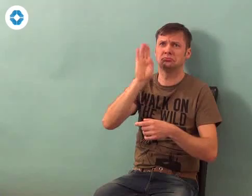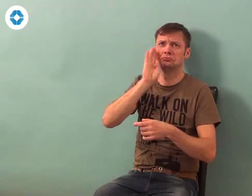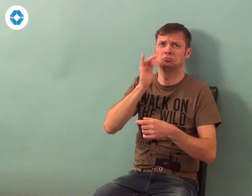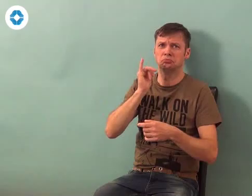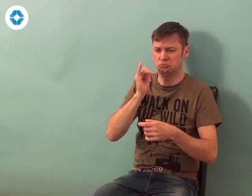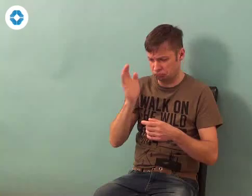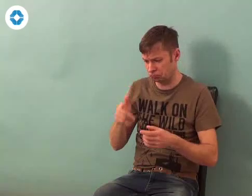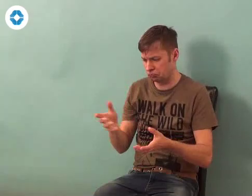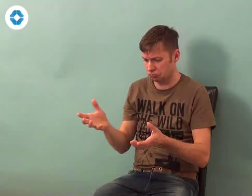Zaczął się zastanawiać co zrobić.